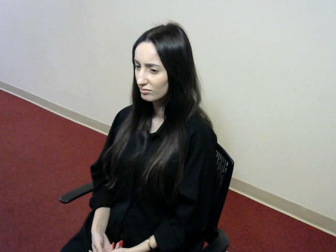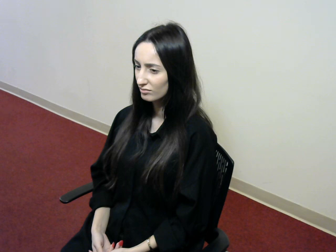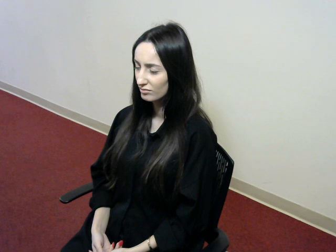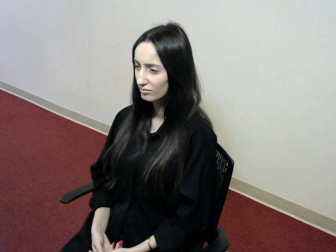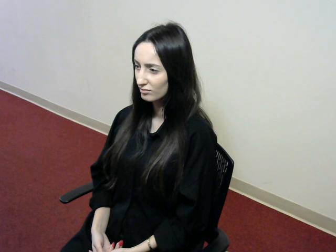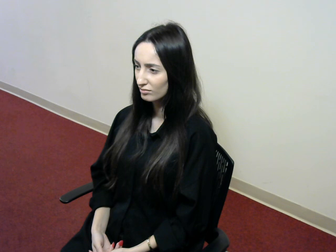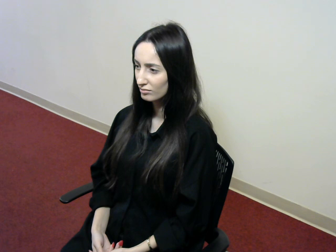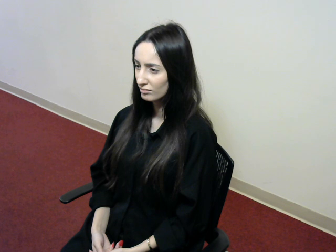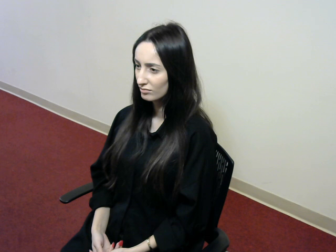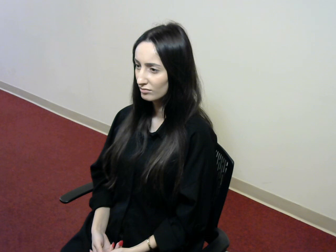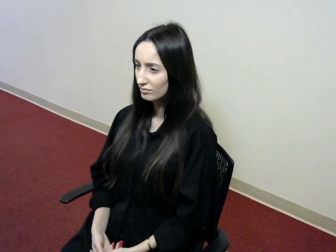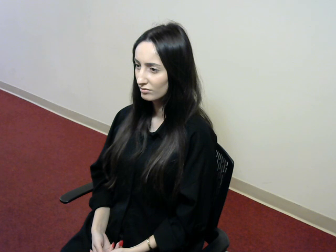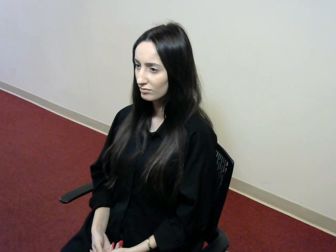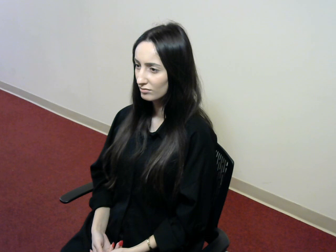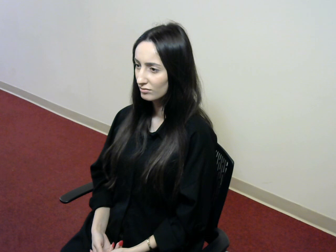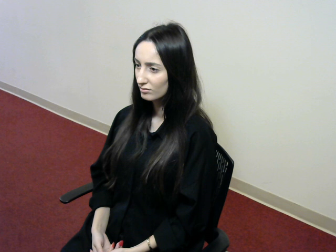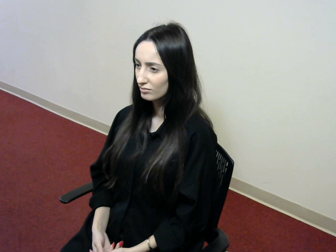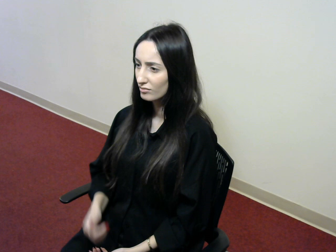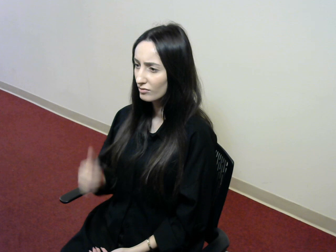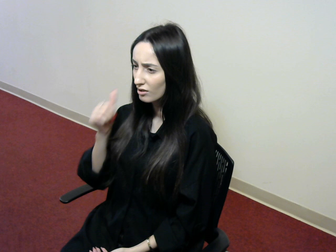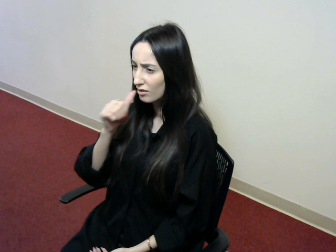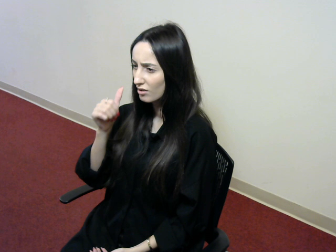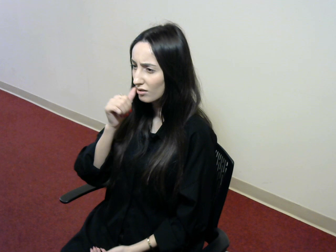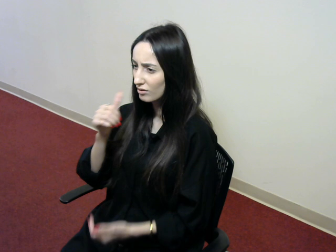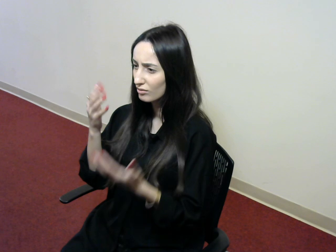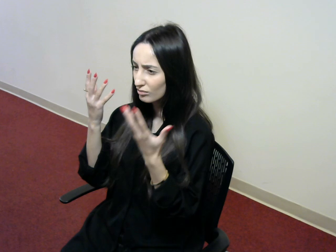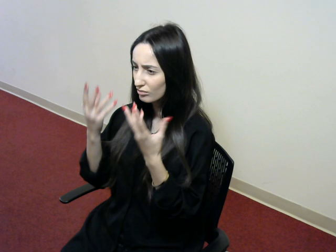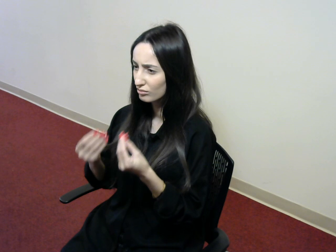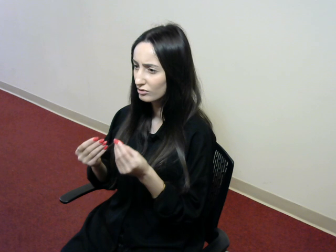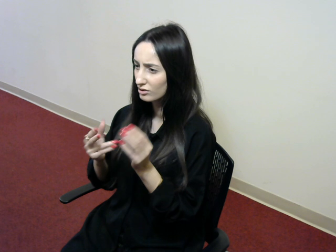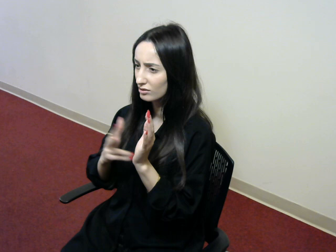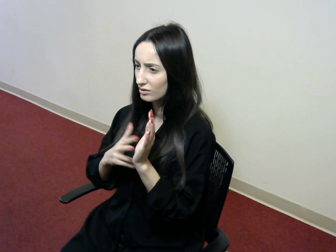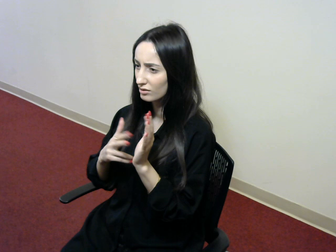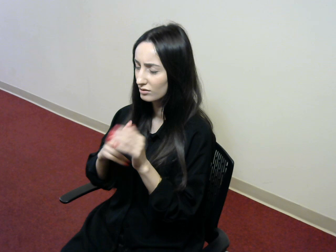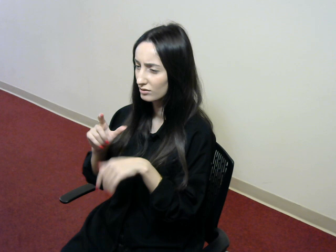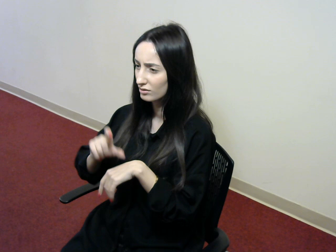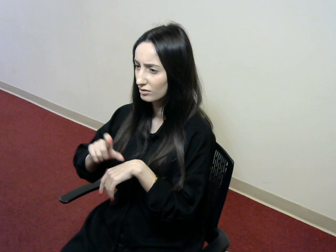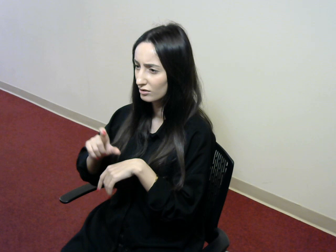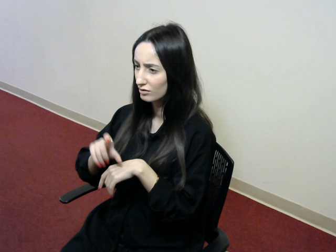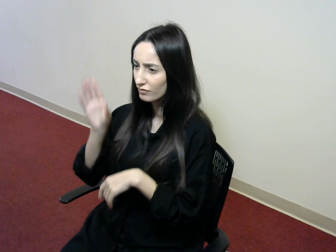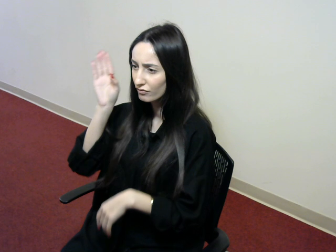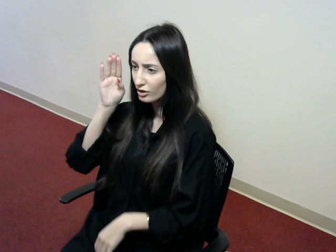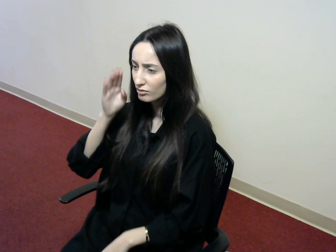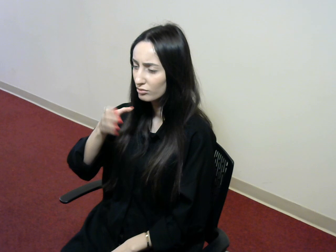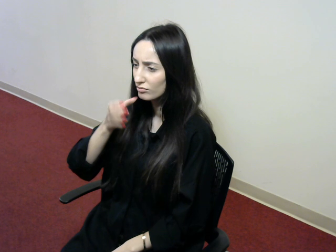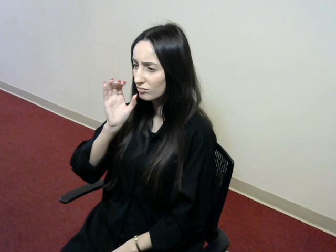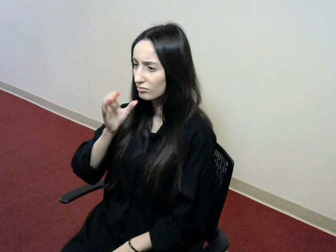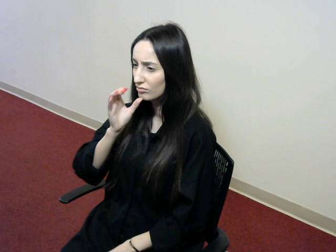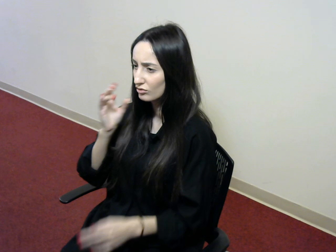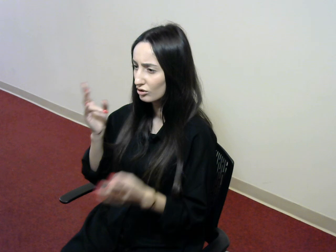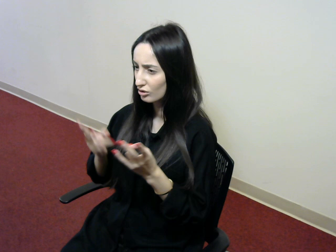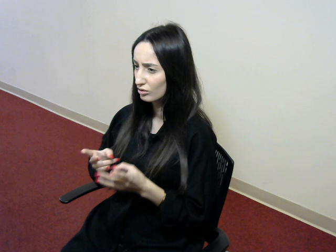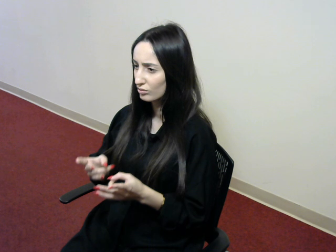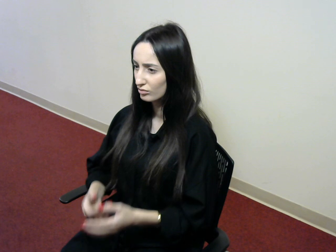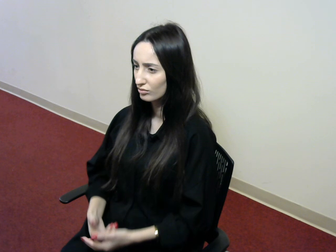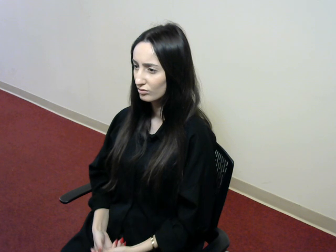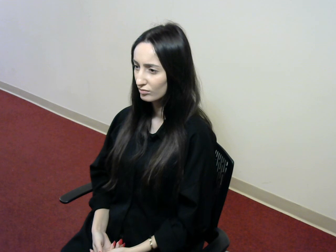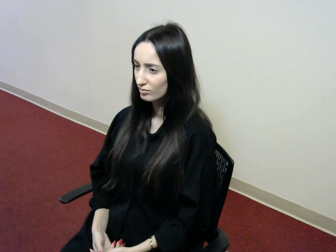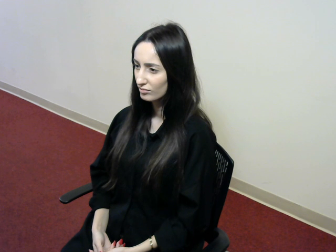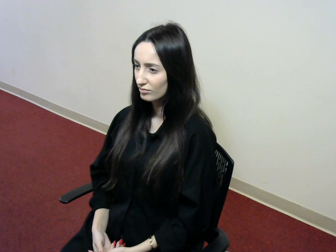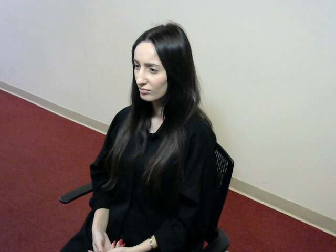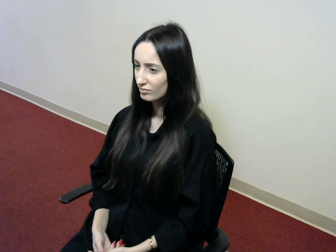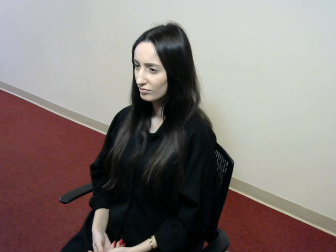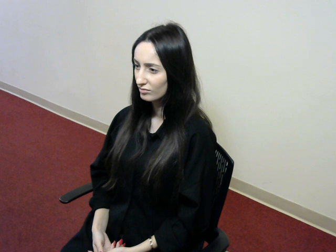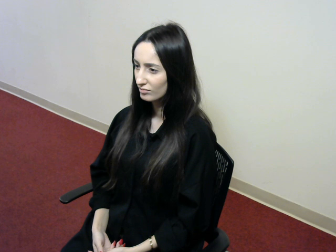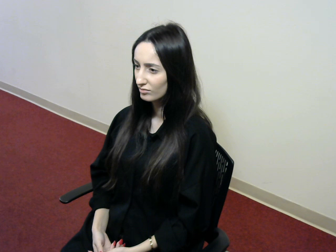Hər gün 8 stəkan su içmək lazımdır